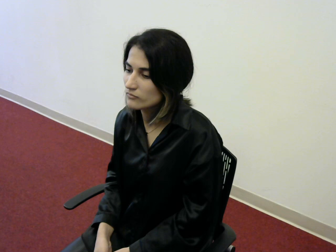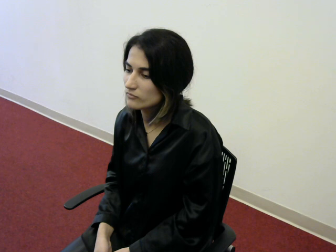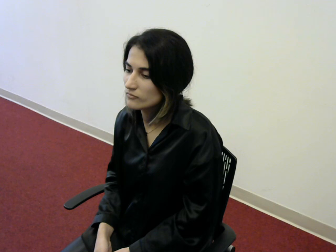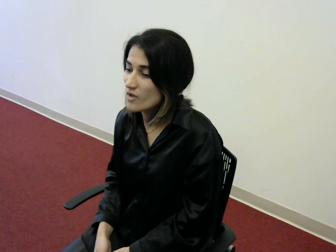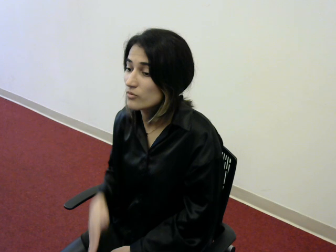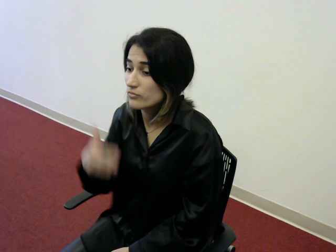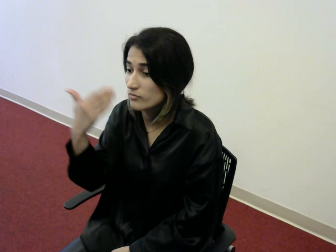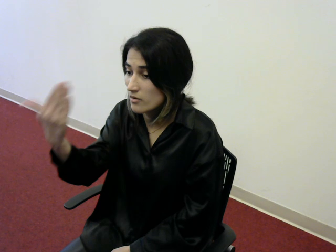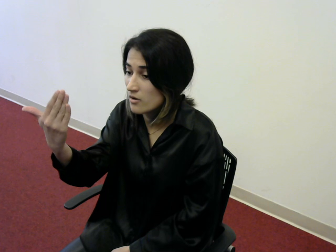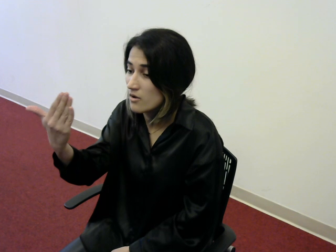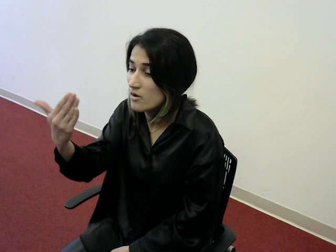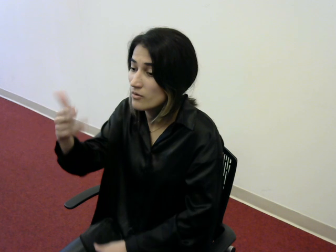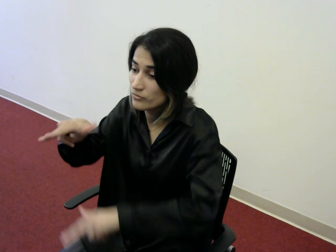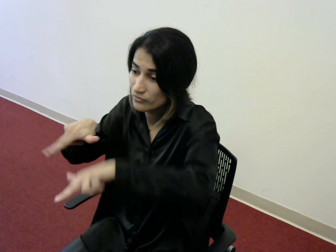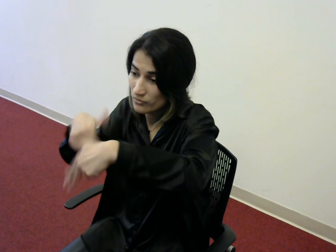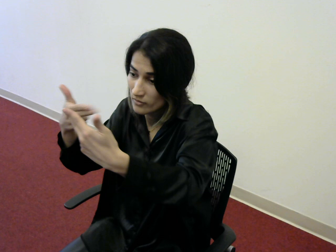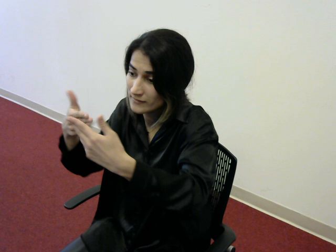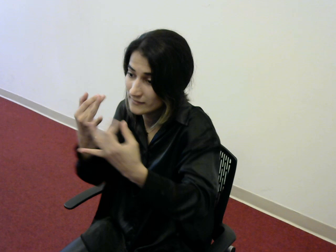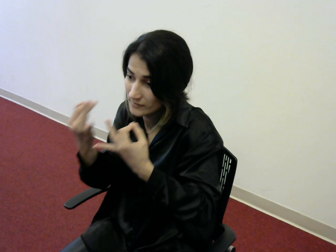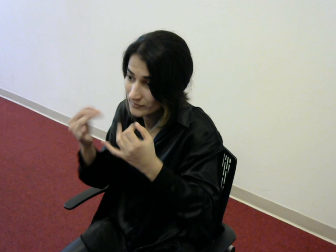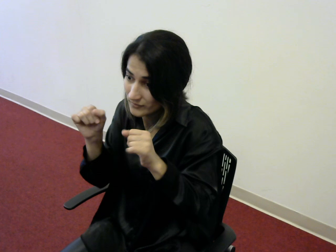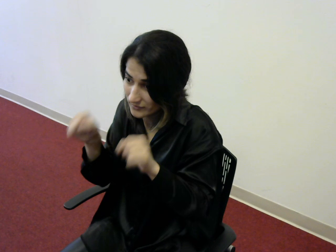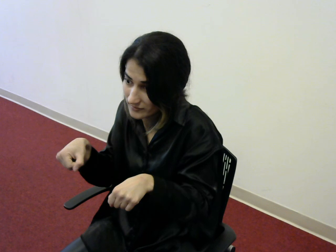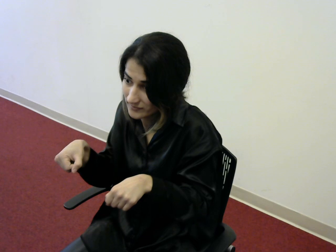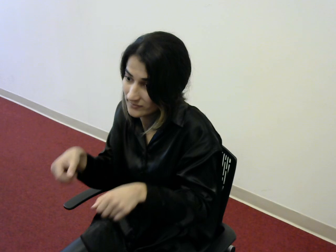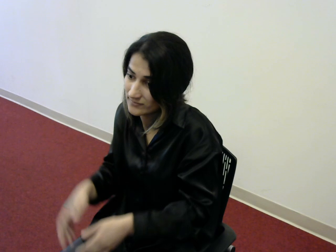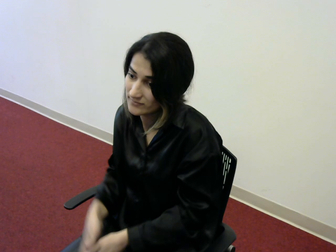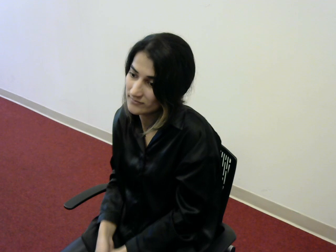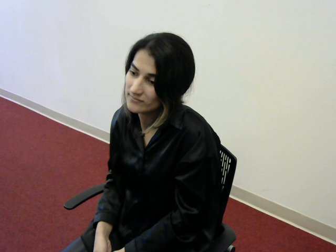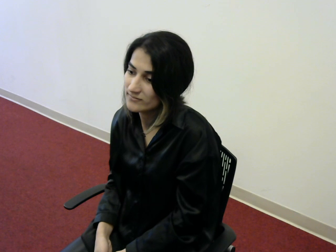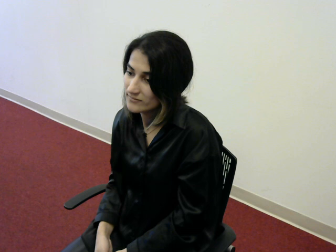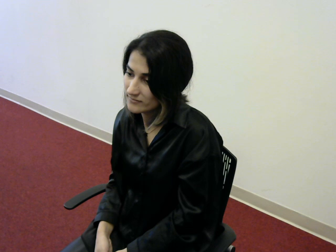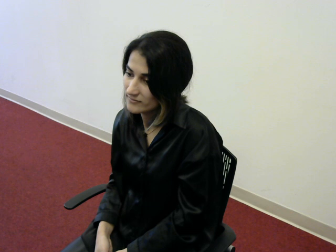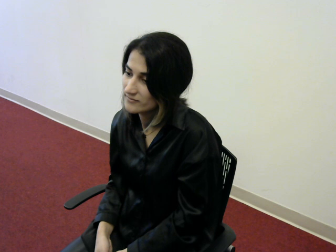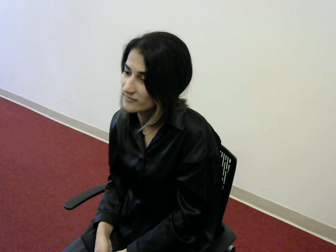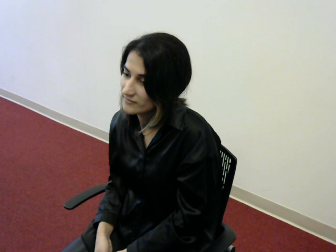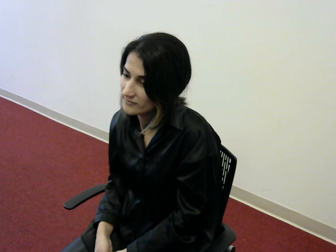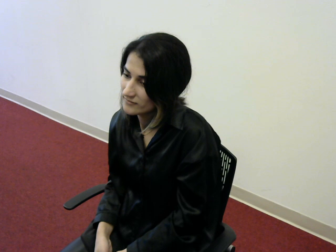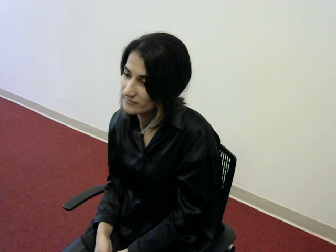Sizinlə görüntülü danışmaq olar?